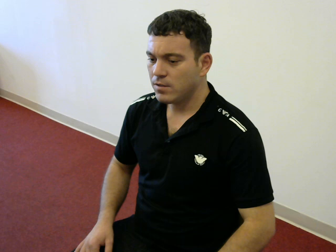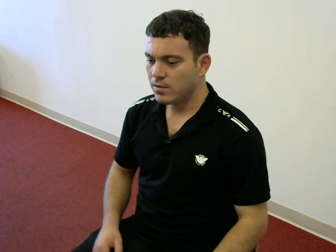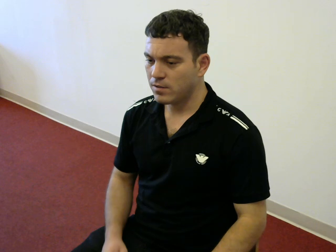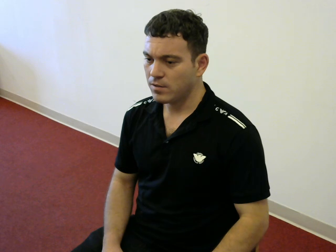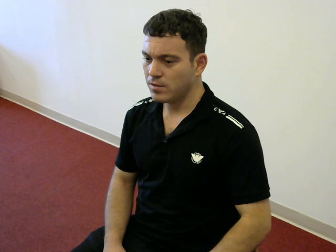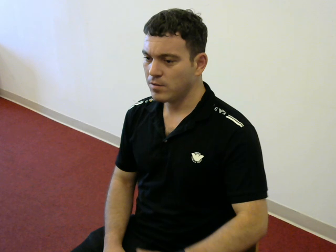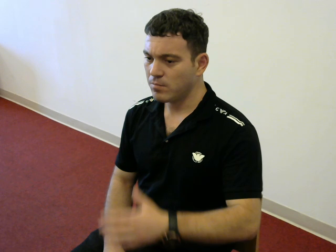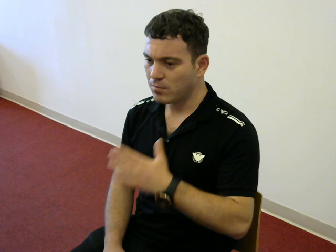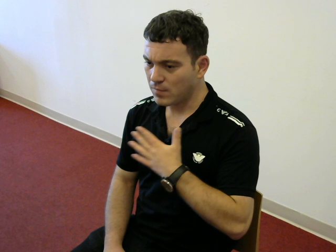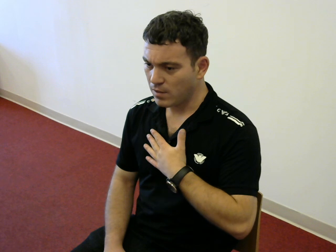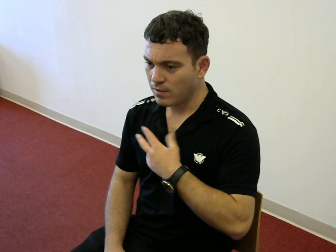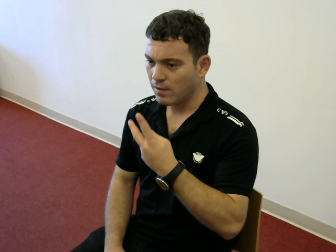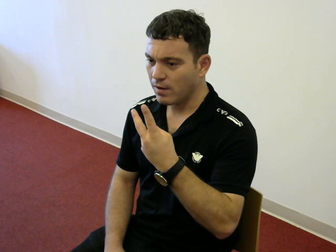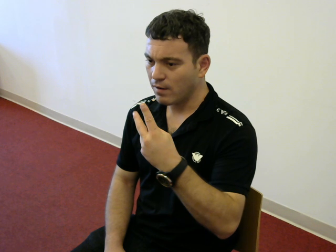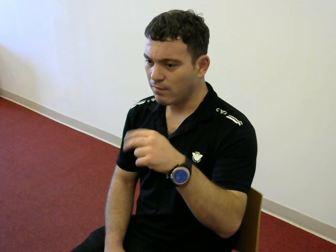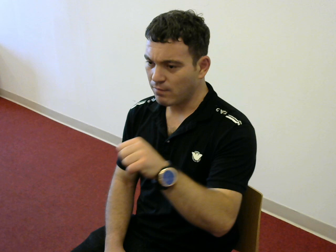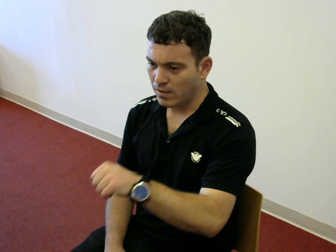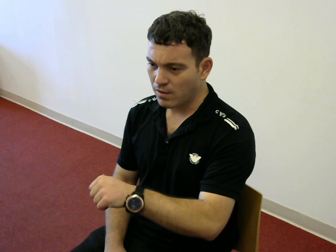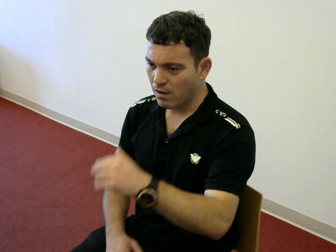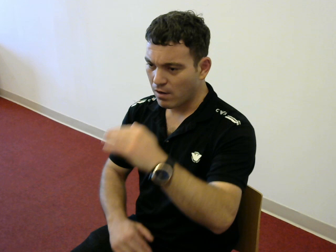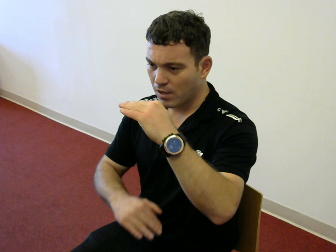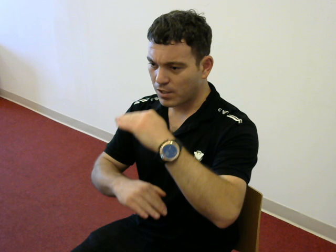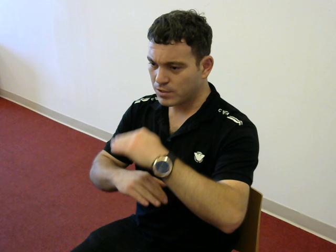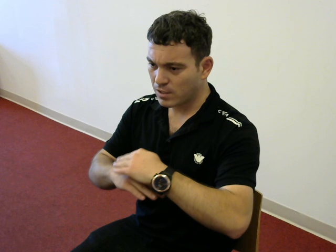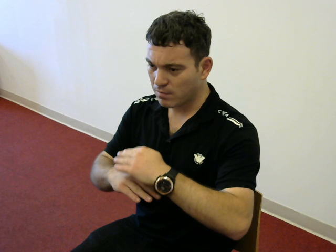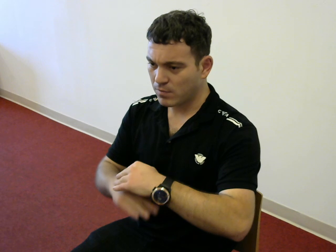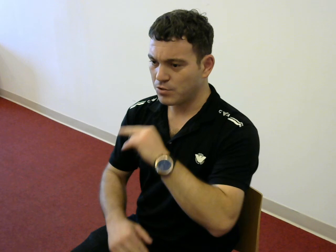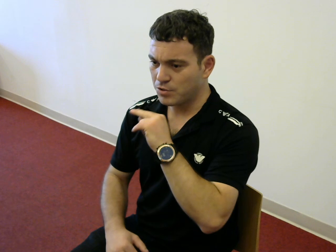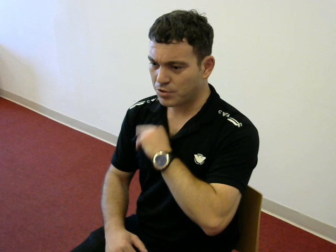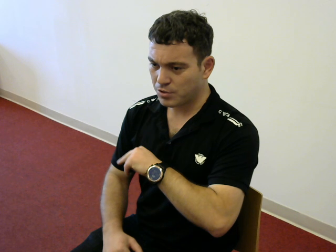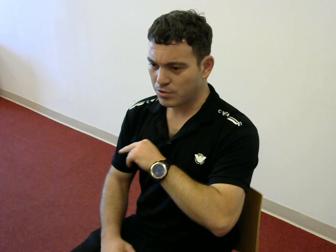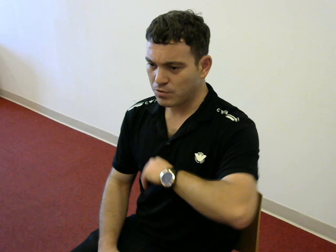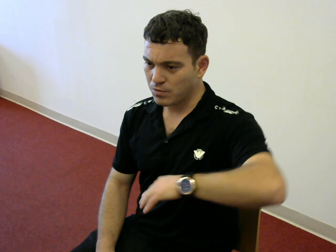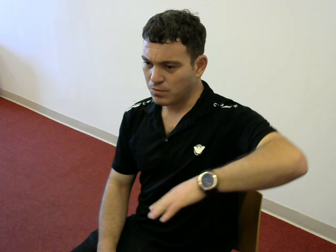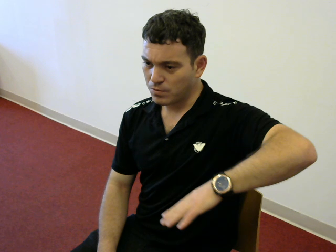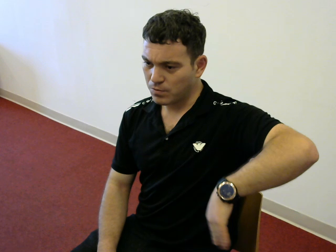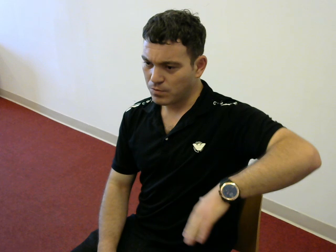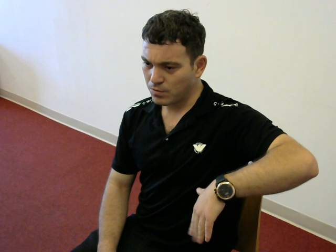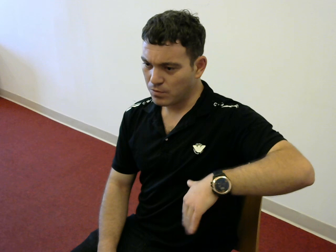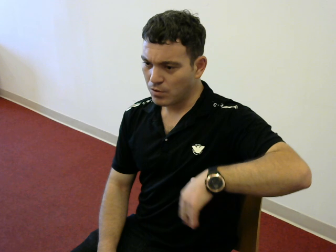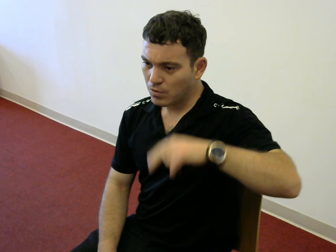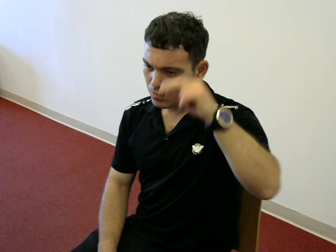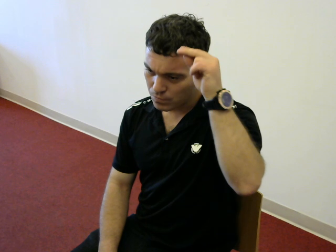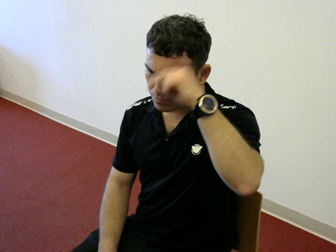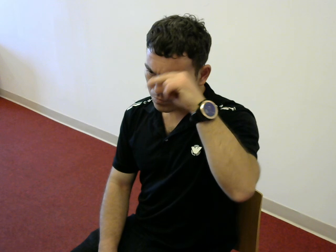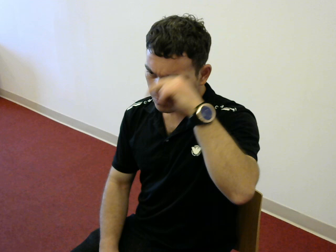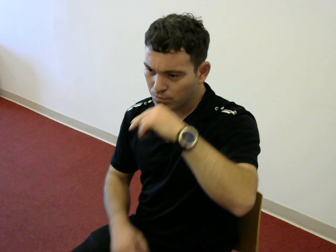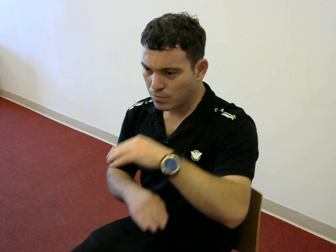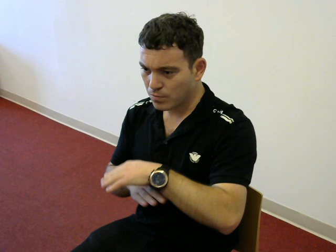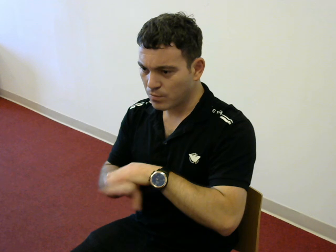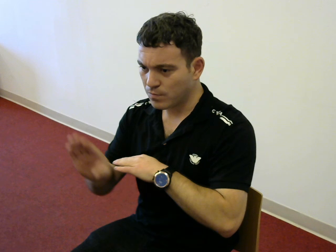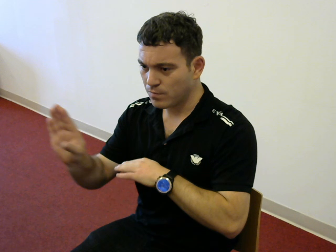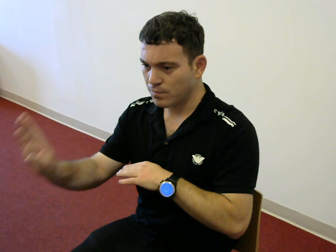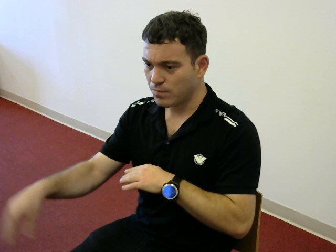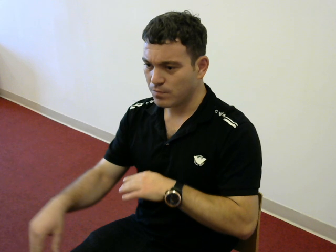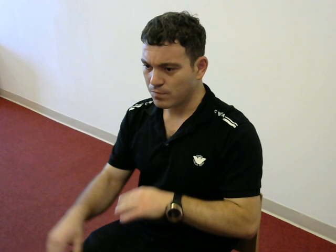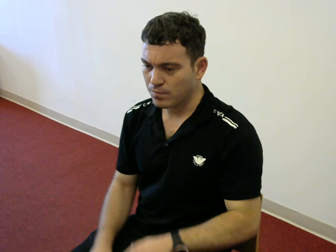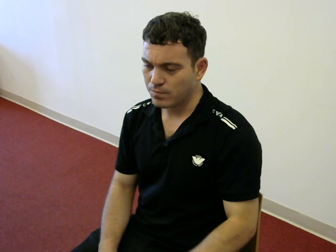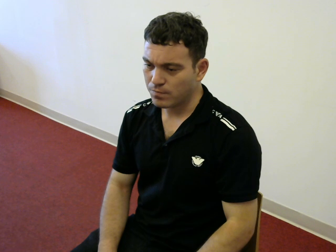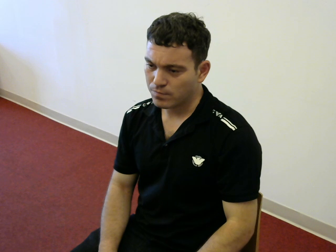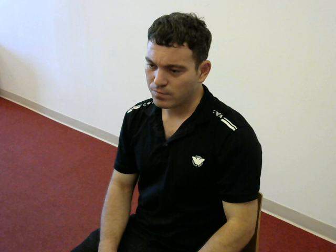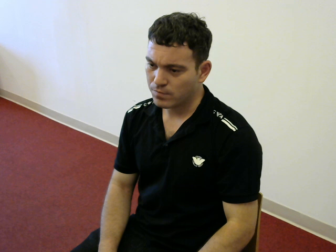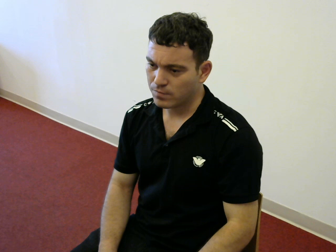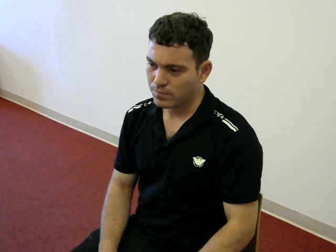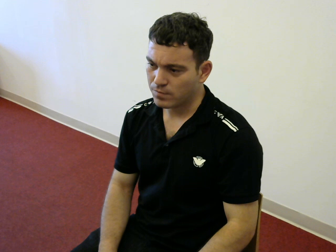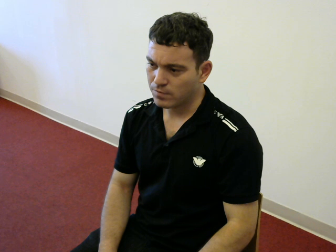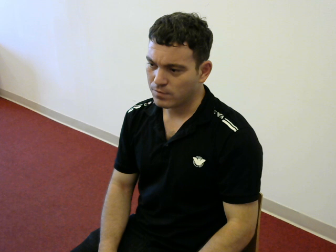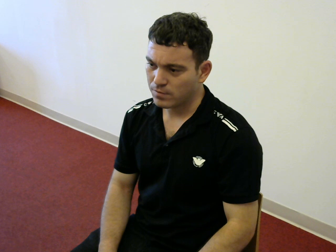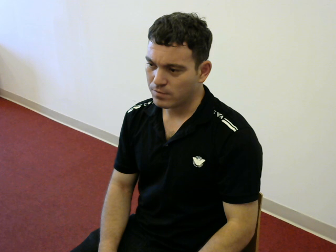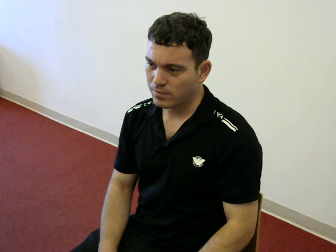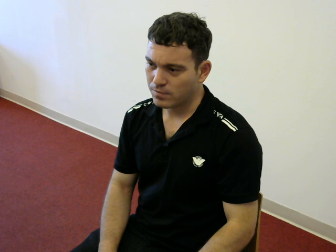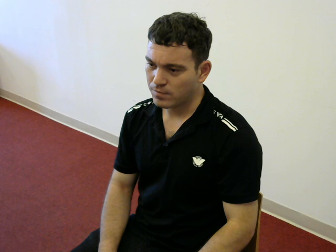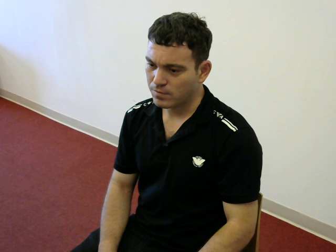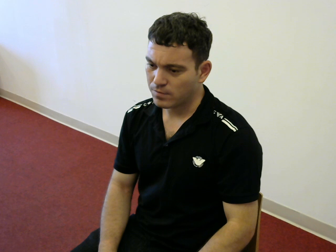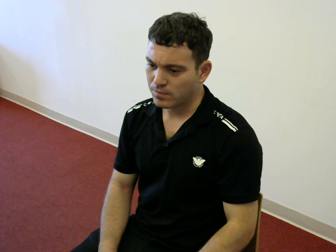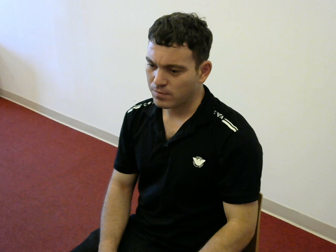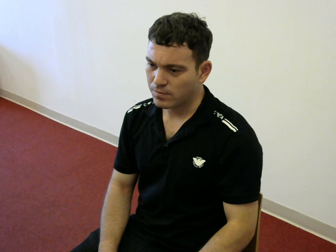Mən həftədə 2 dəfə axşam işdən sonra kursa gedirəm